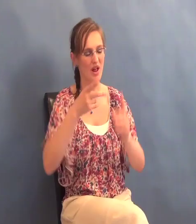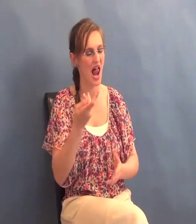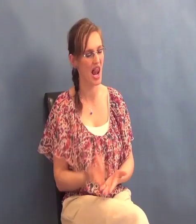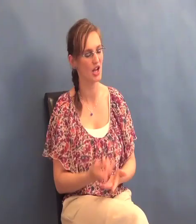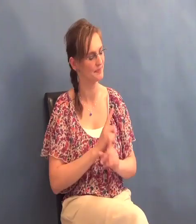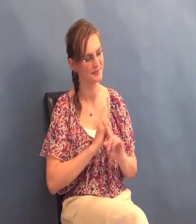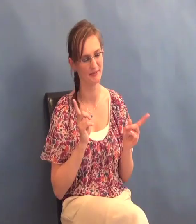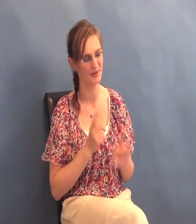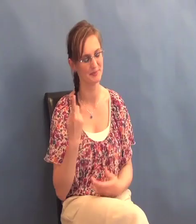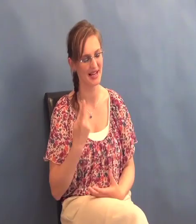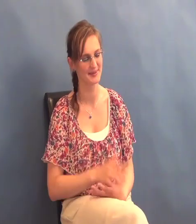A w wannie leżeć nie wolno, zakaz.